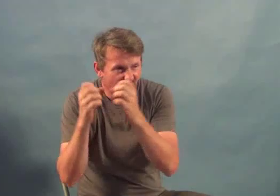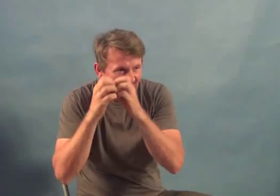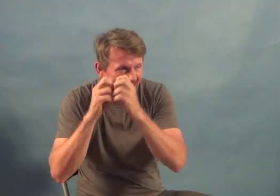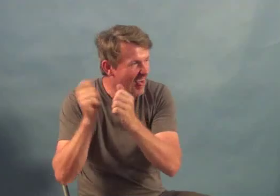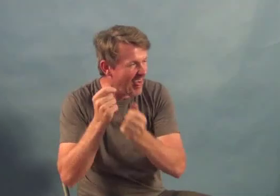Oni byli w zmowie.